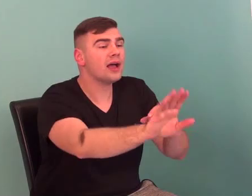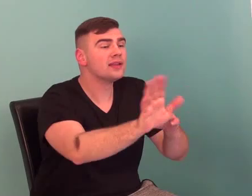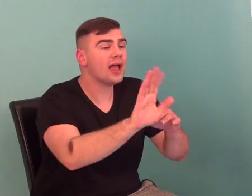Nie.